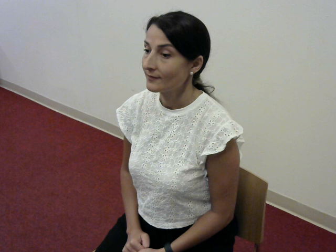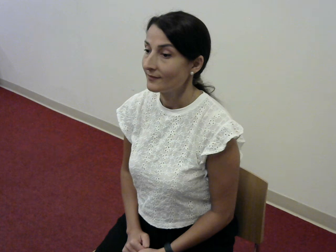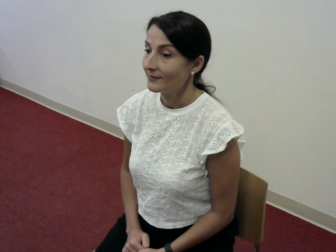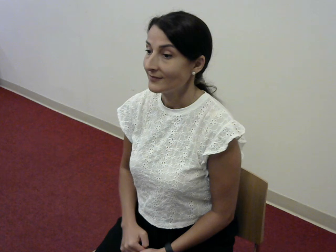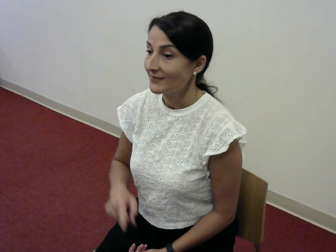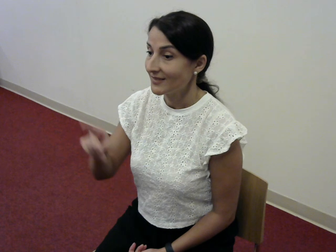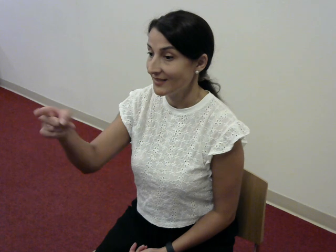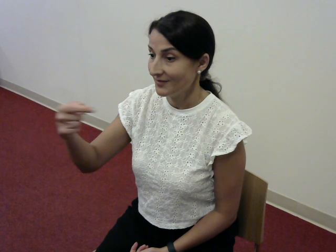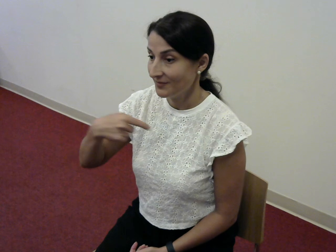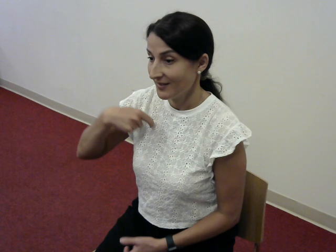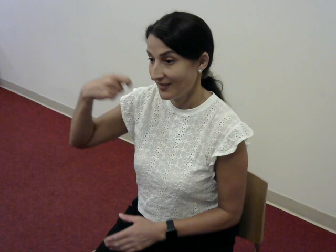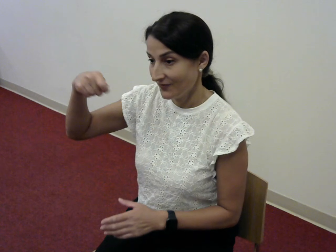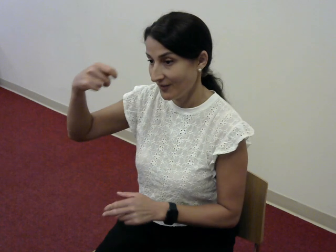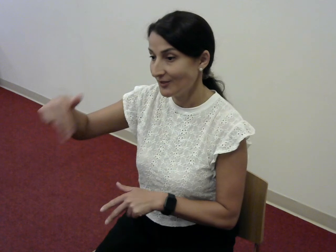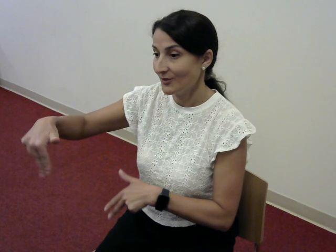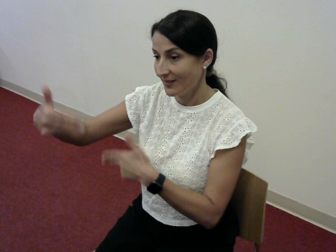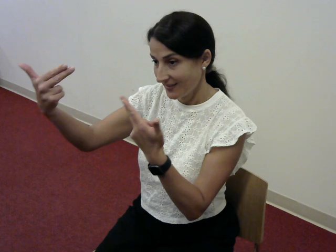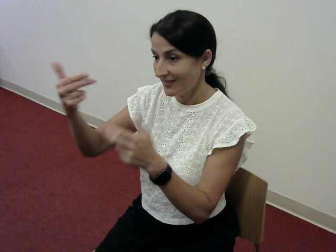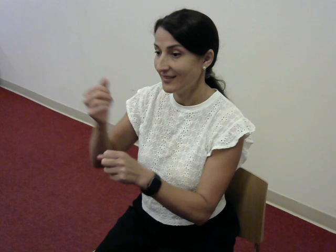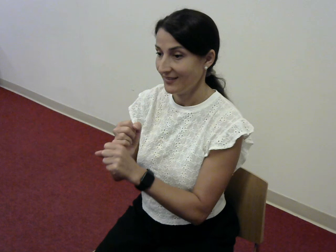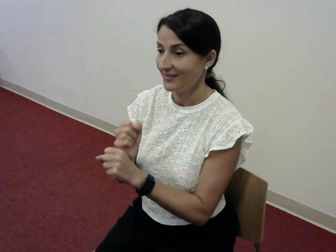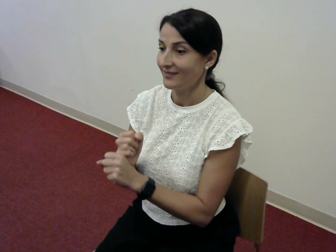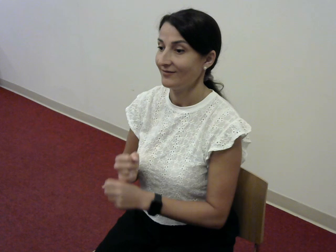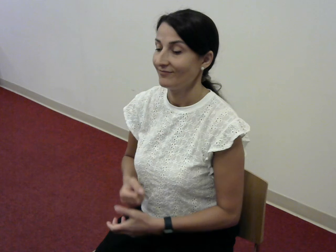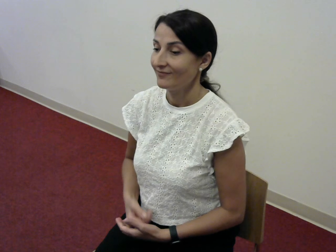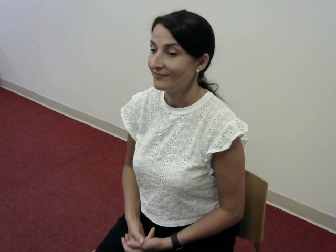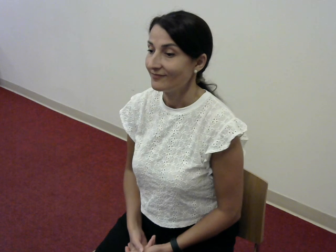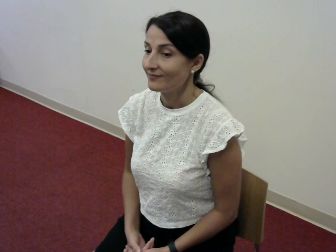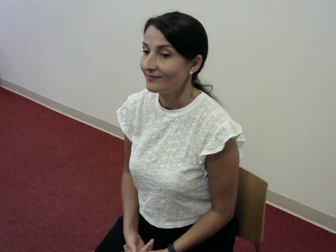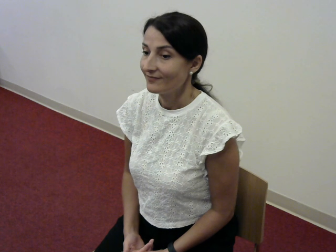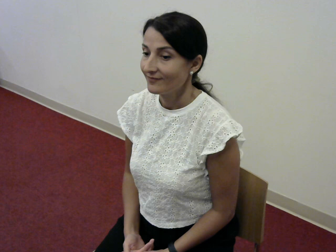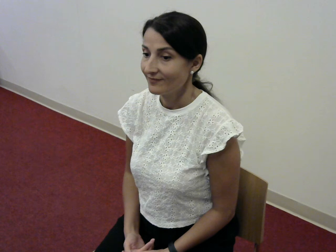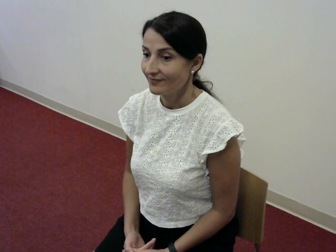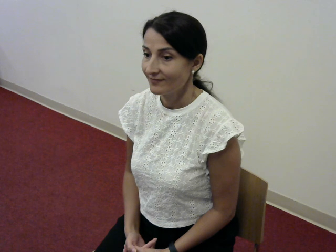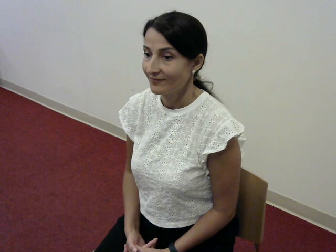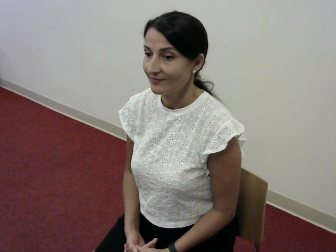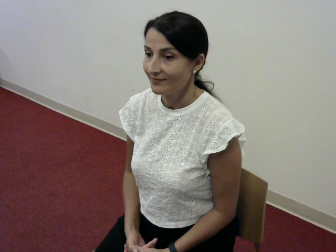Siz mənə video zəng edin